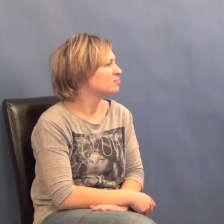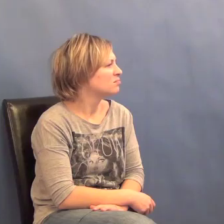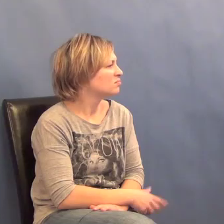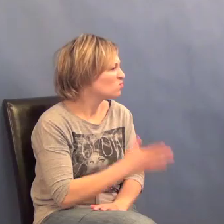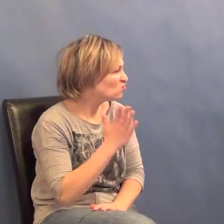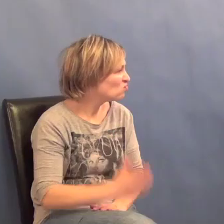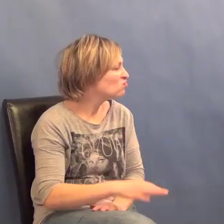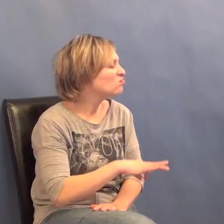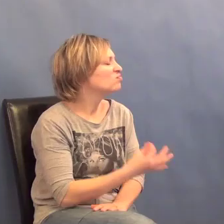I tak do dziś.